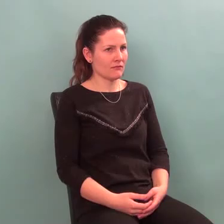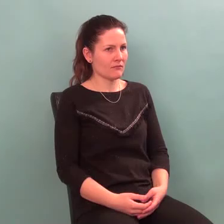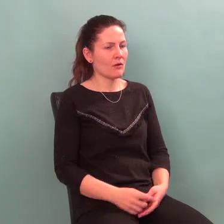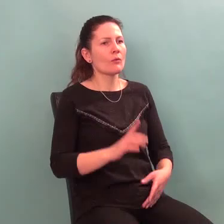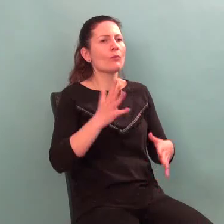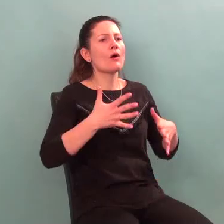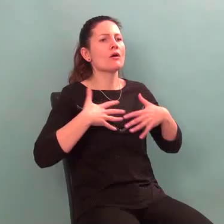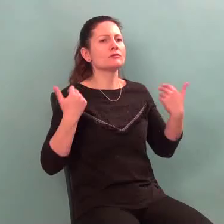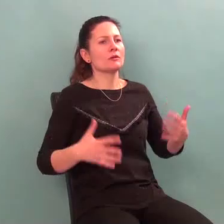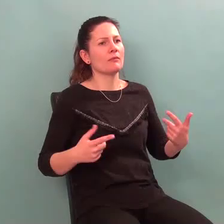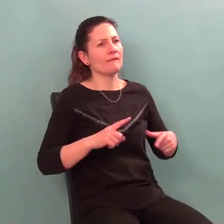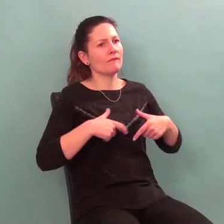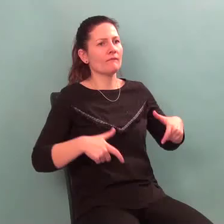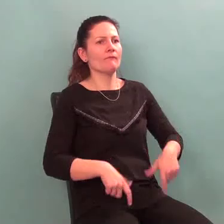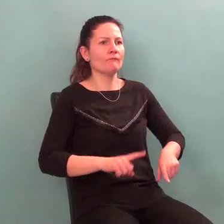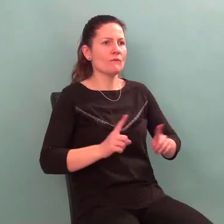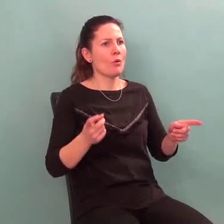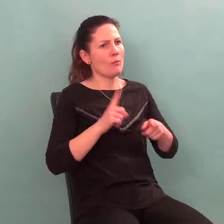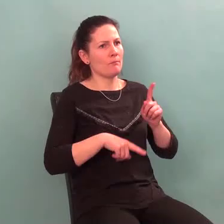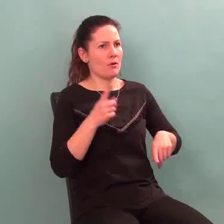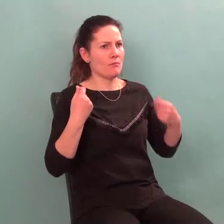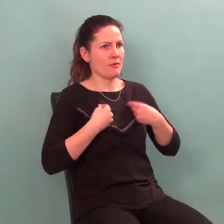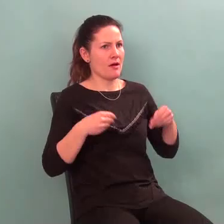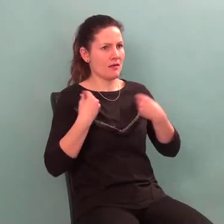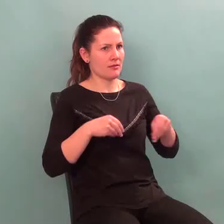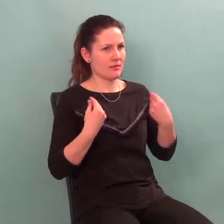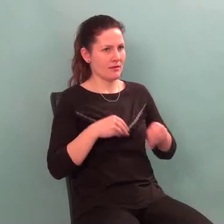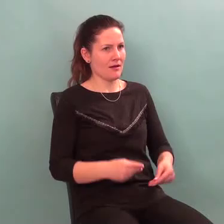To znaczy, że nie wolno się rozebrać i chodzić w stroju kąpielowym, trzeba być normalnie ubranym.